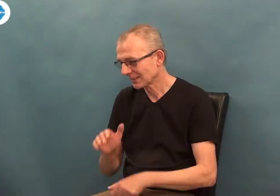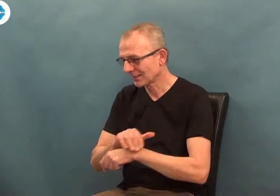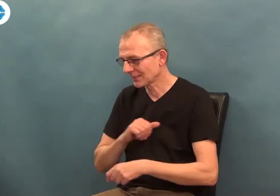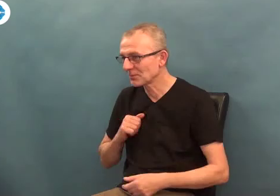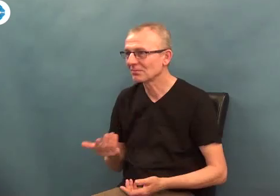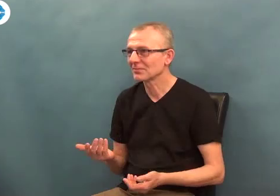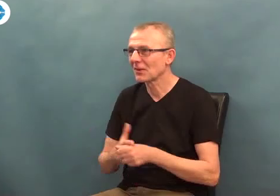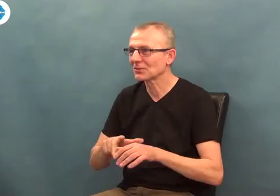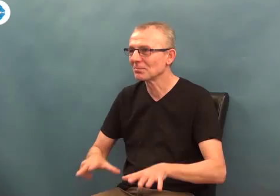Dwudziestego ósmego.